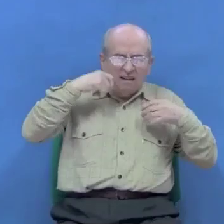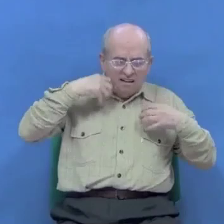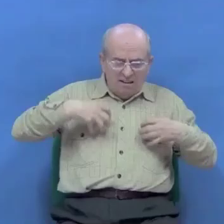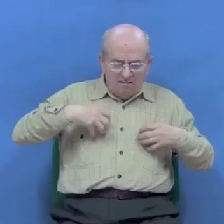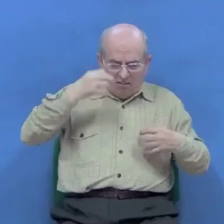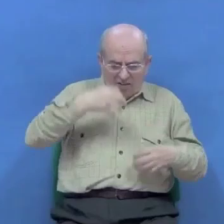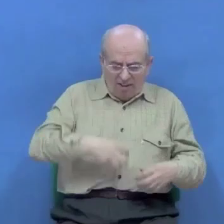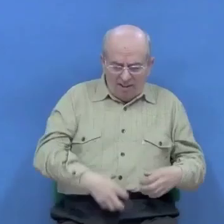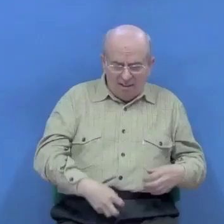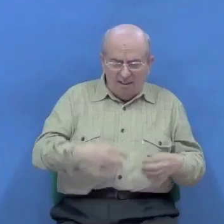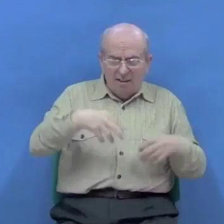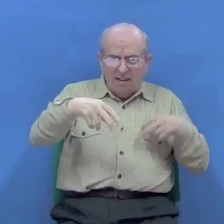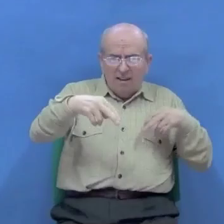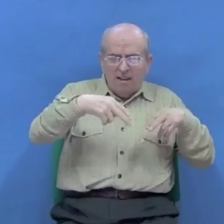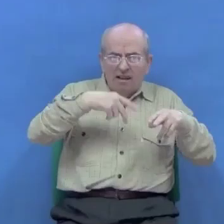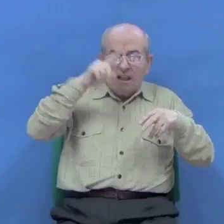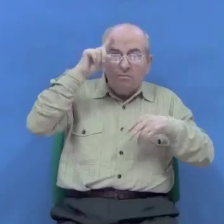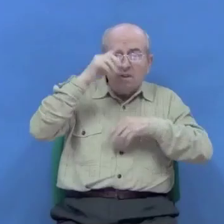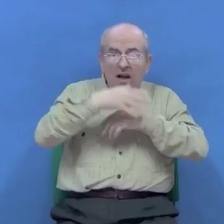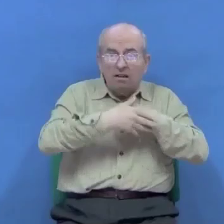Kobiety chodziły z piersiami i włosami na wierzchu.